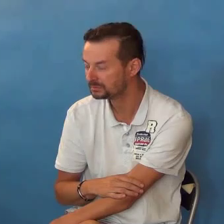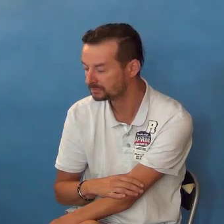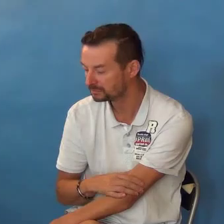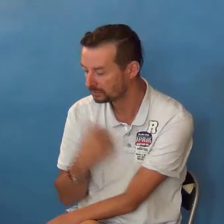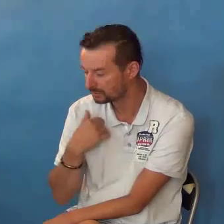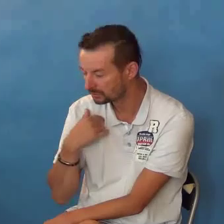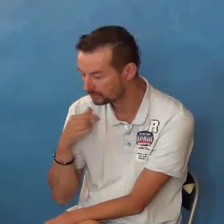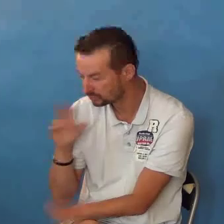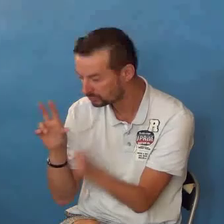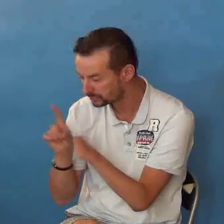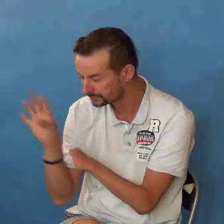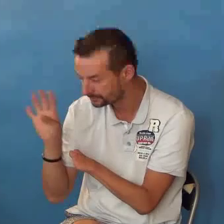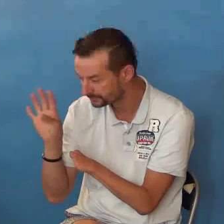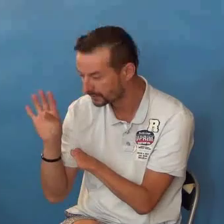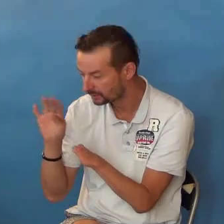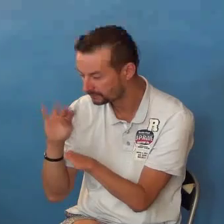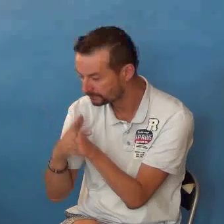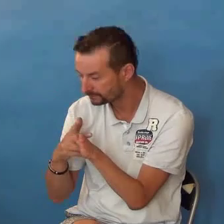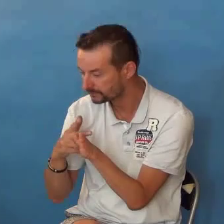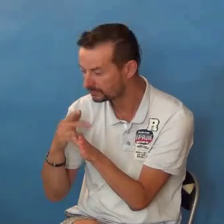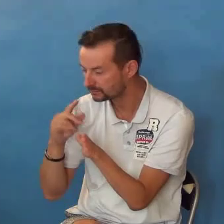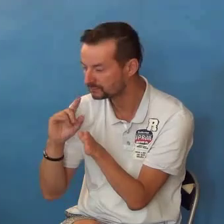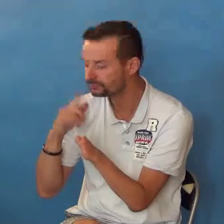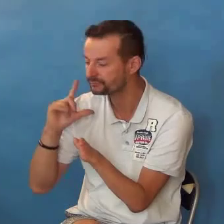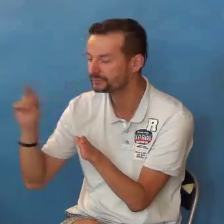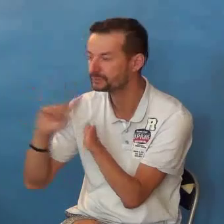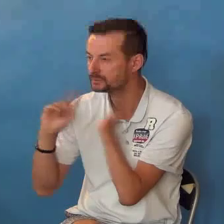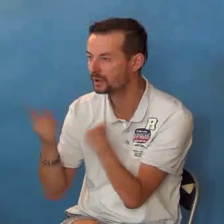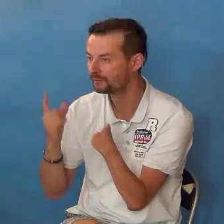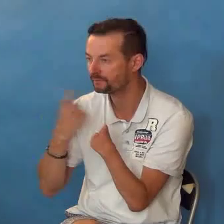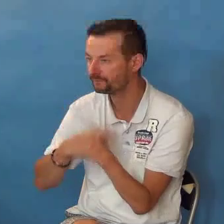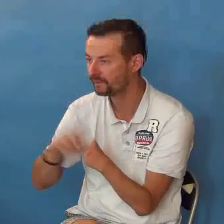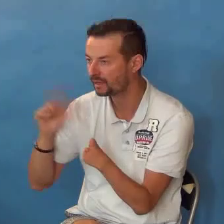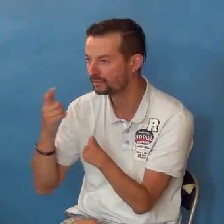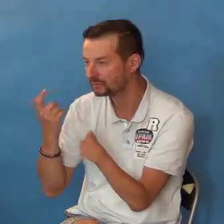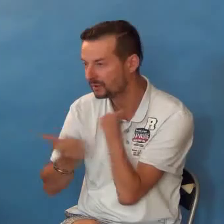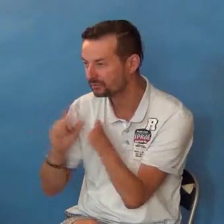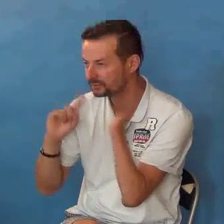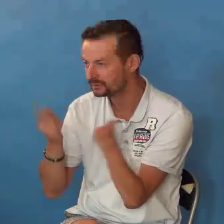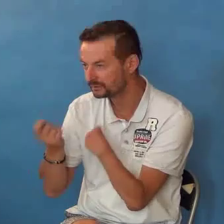O czwartej trzydzieści wyjeżdżam na wieś, zajmować się ogrodem.